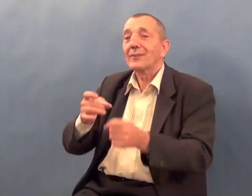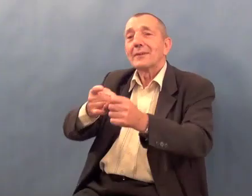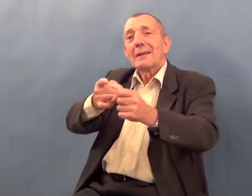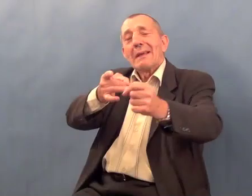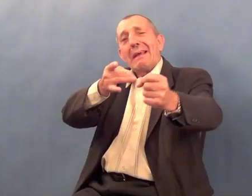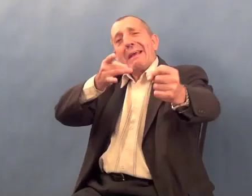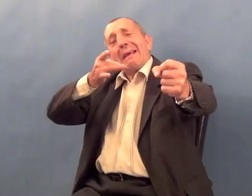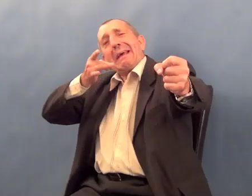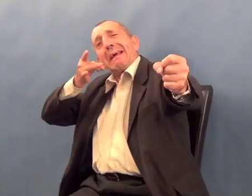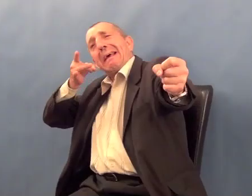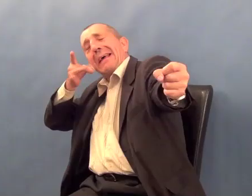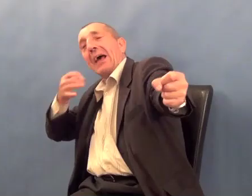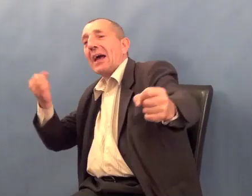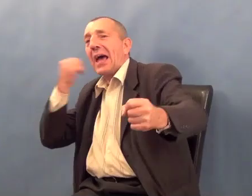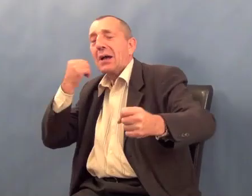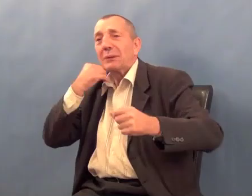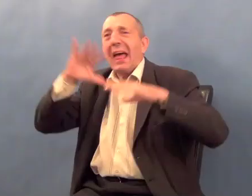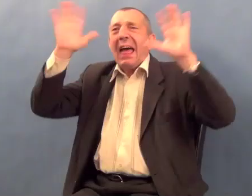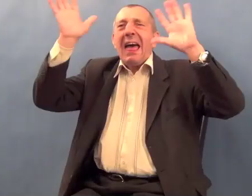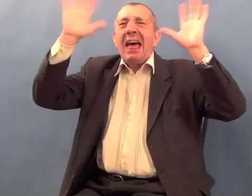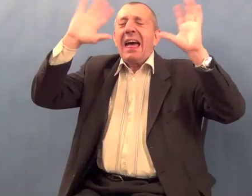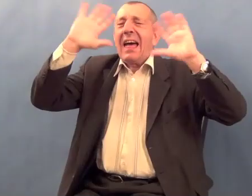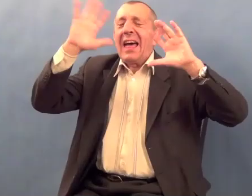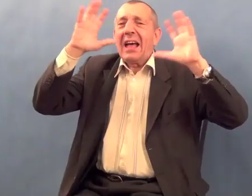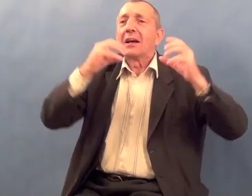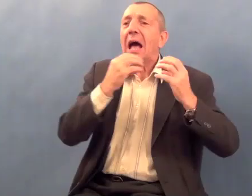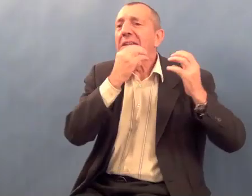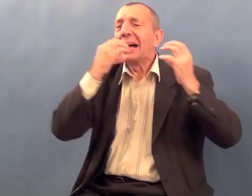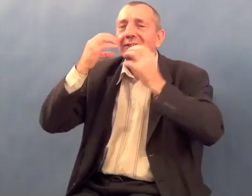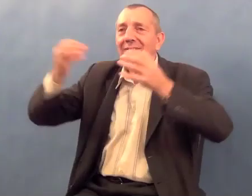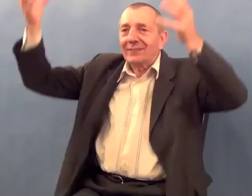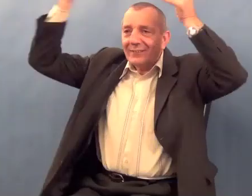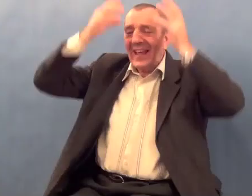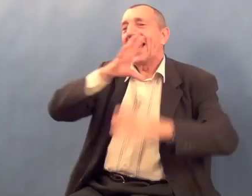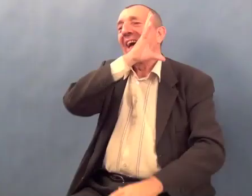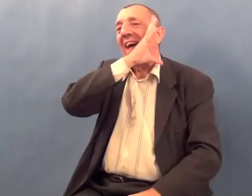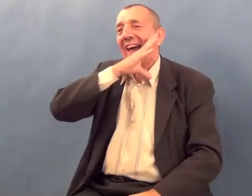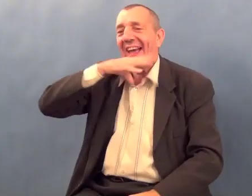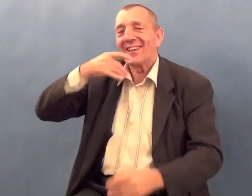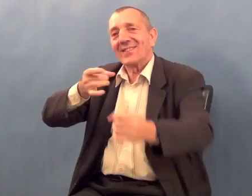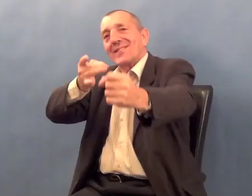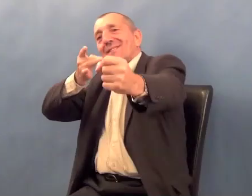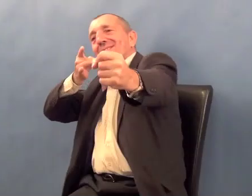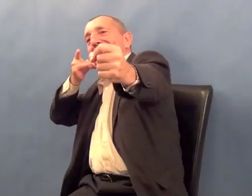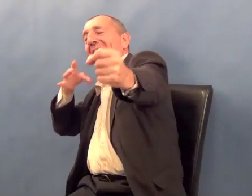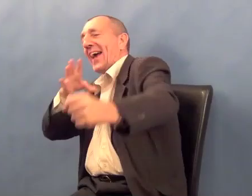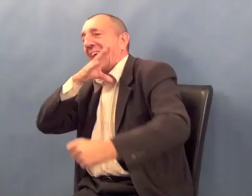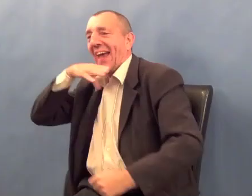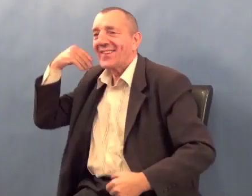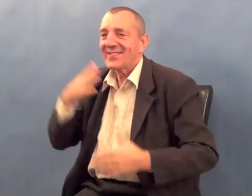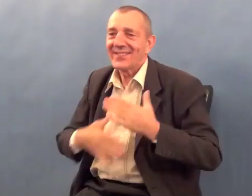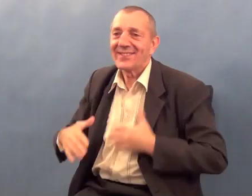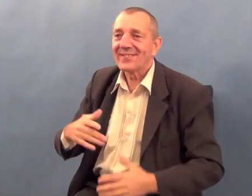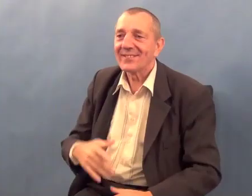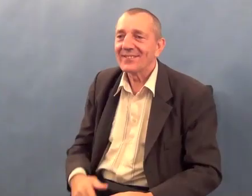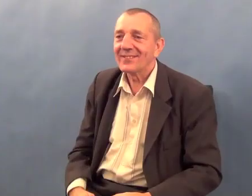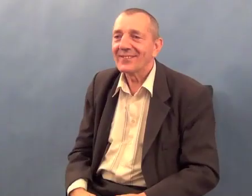Strzela z łuku, mierzy do jabłka, ktoś pokazuje: "Nie, nie!" i stawia arbuza na głowie, uśmiecha się, ktoś inny strzela, uśmiecha się, zadowolony.